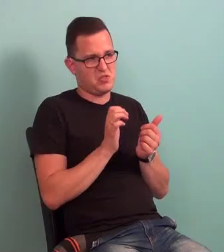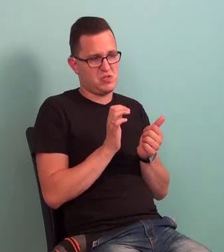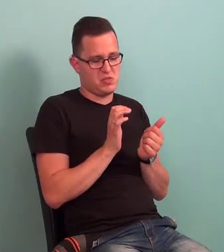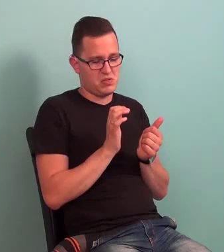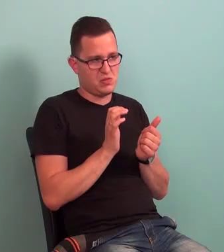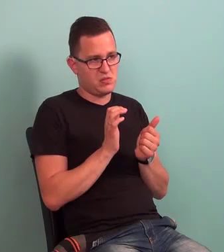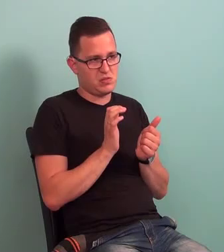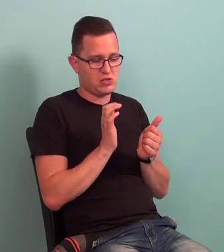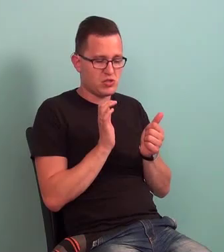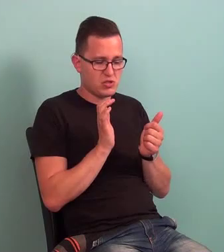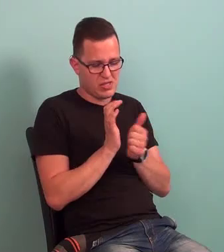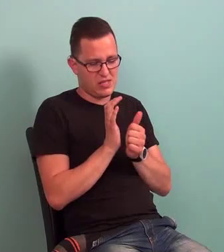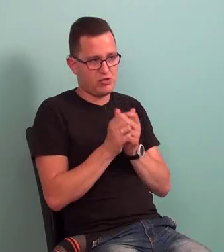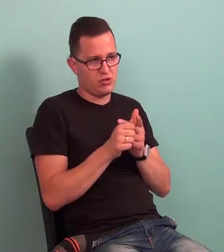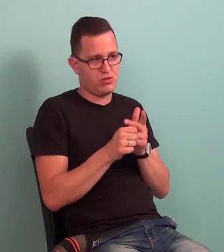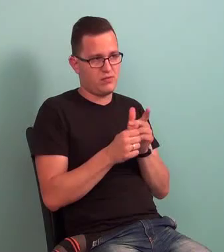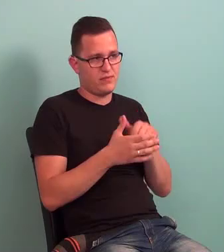Szesnasta trzydzieści.